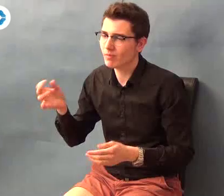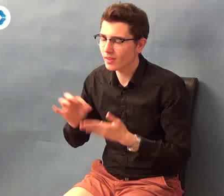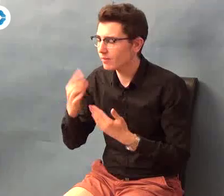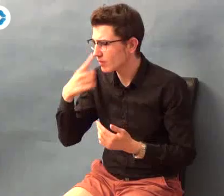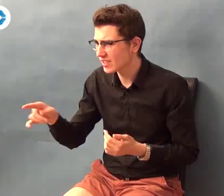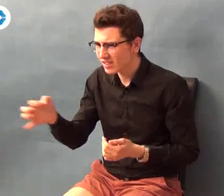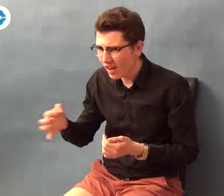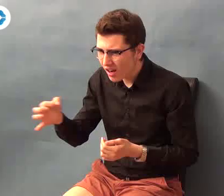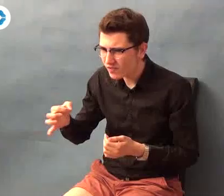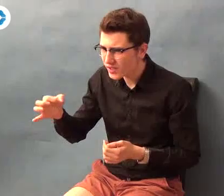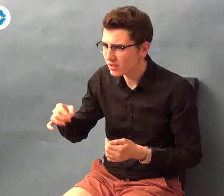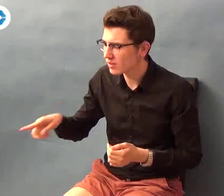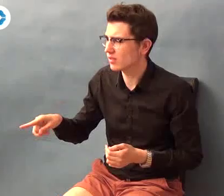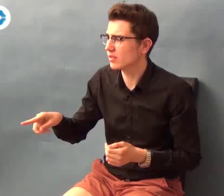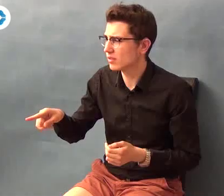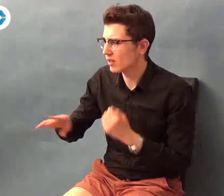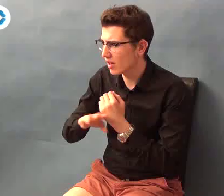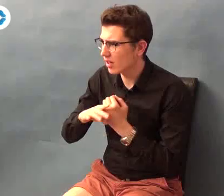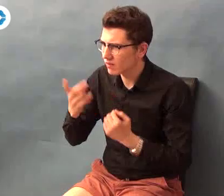Tam na dole zauważa staw, a w nim leżące drzewo.